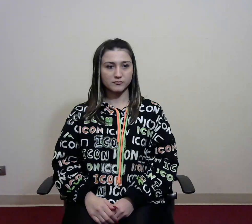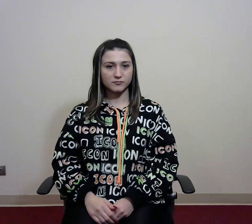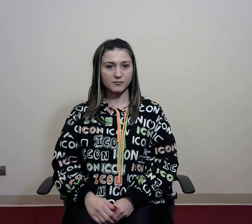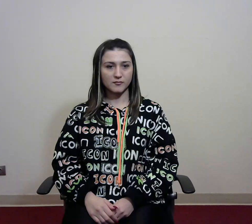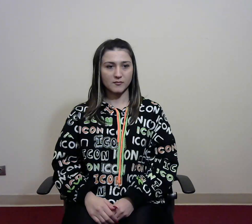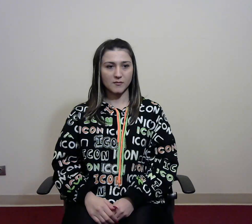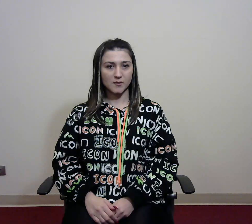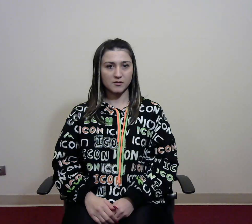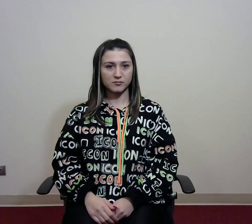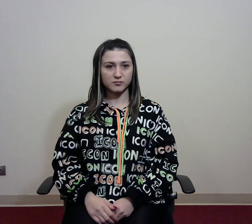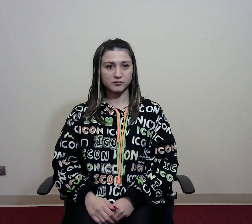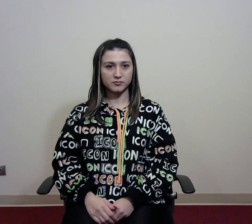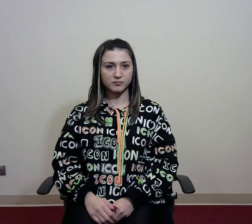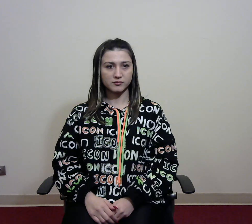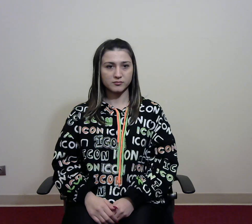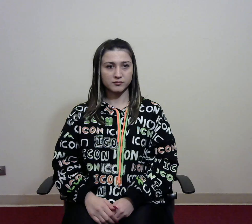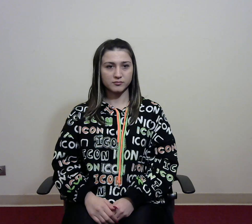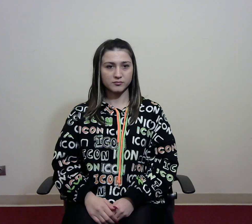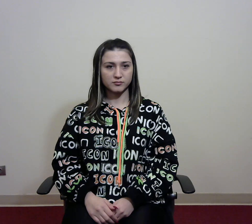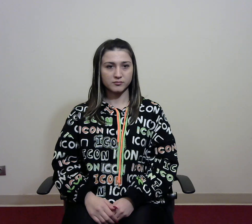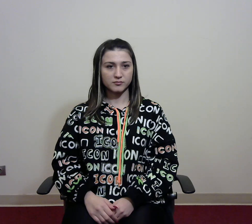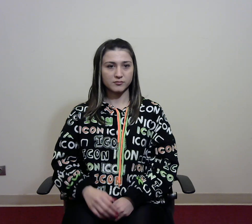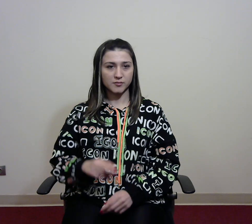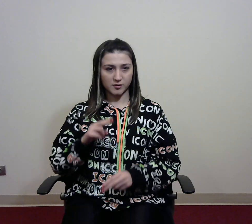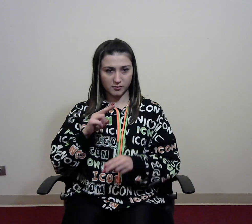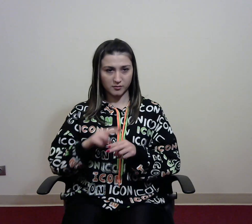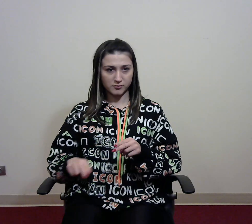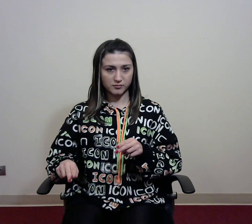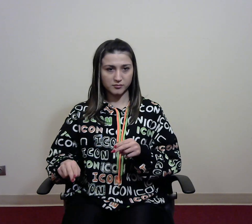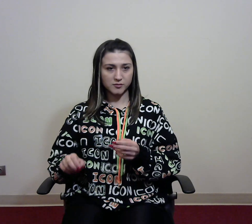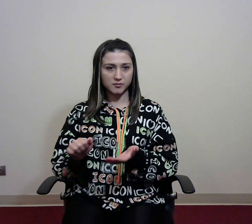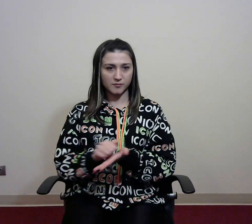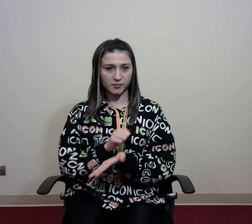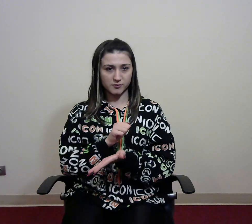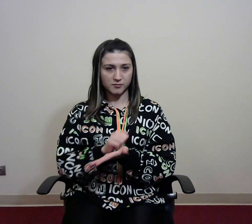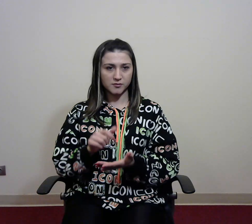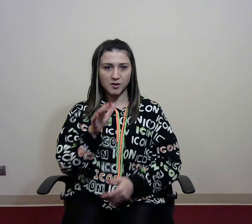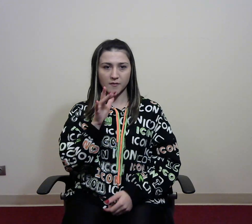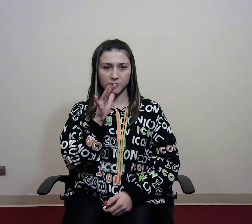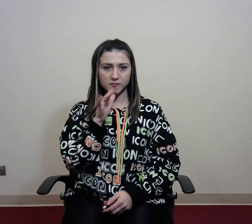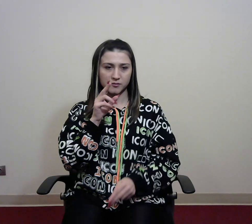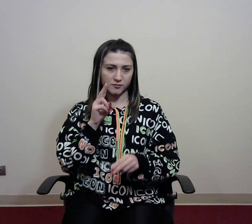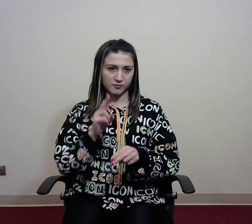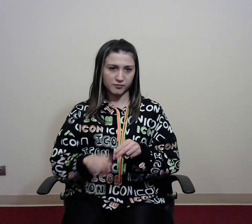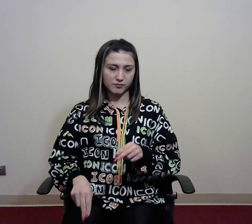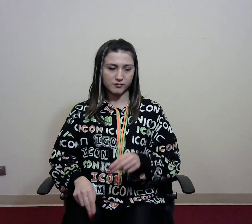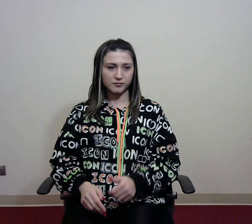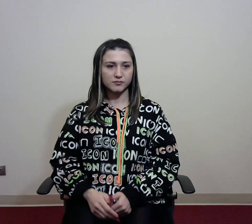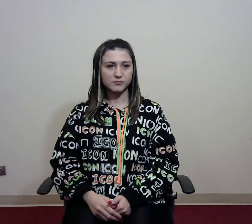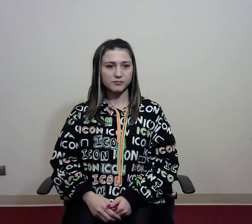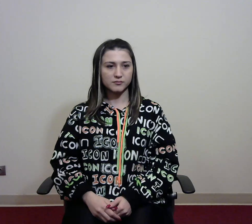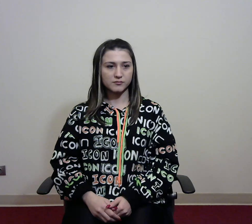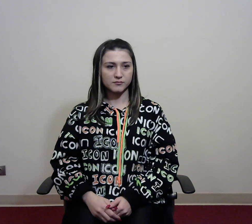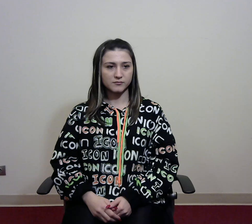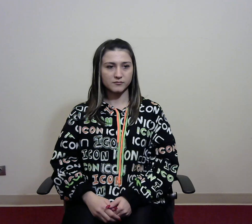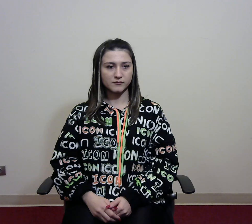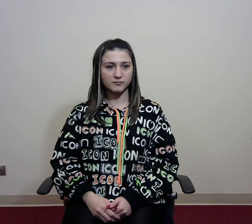İtmiş sənədin vaxtı bitib